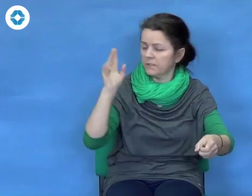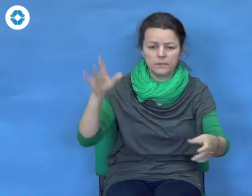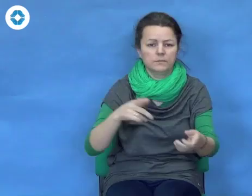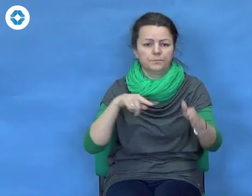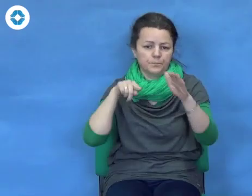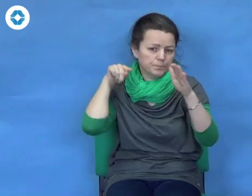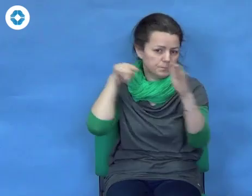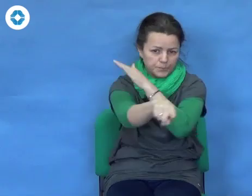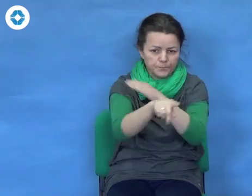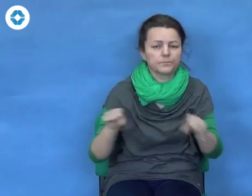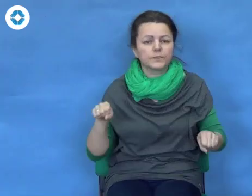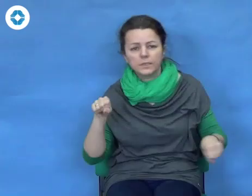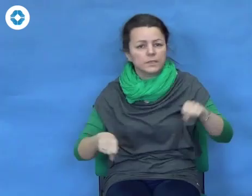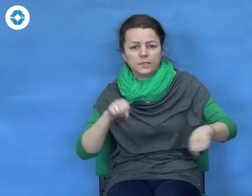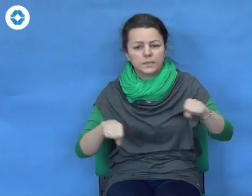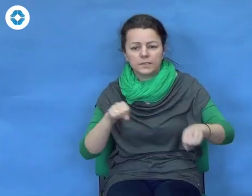Zaczął uciekać na rowerze.